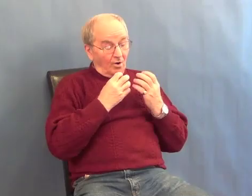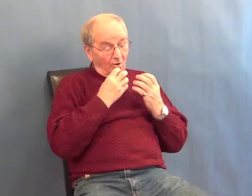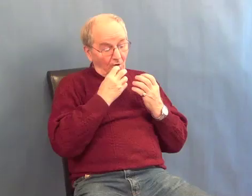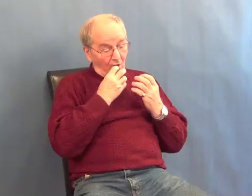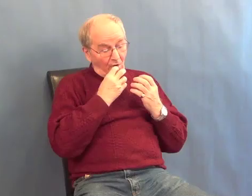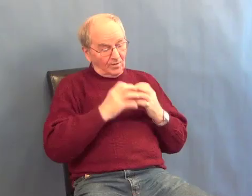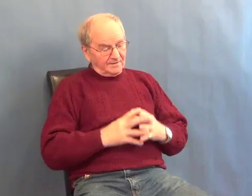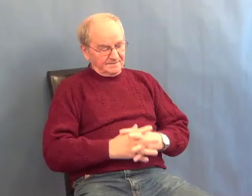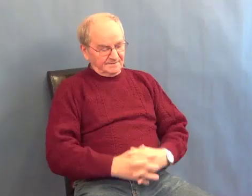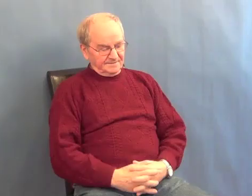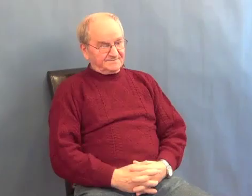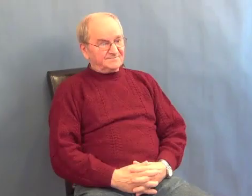Jeść.